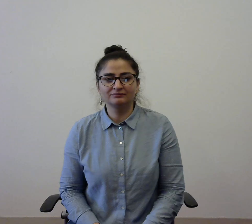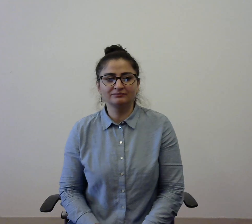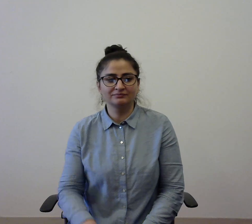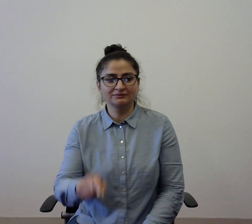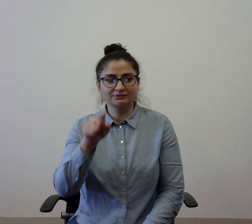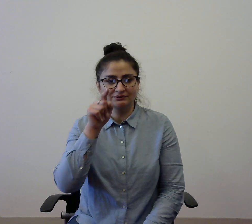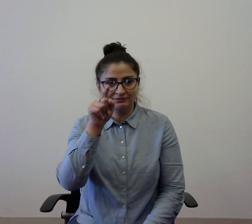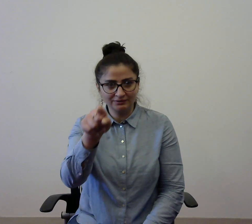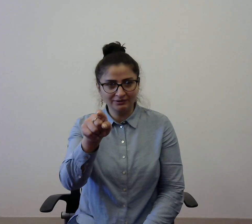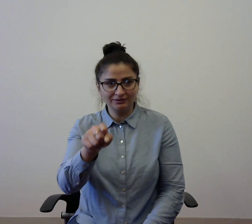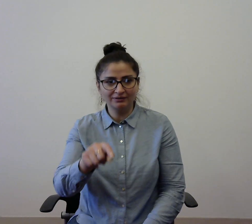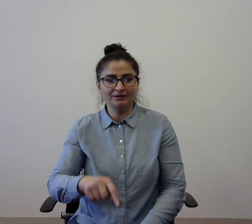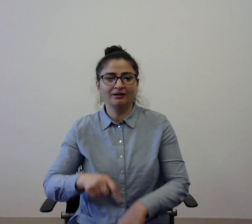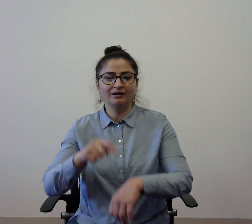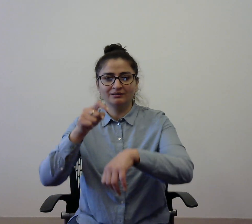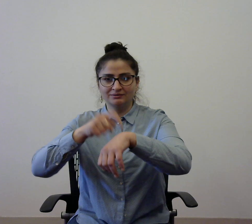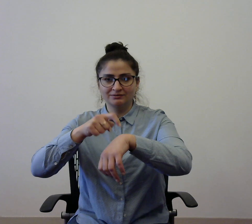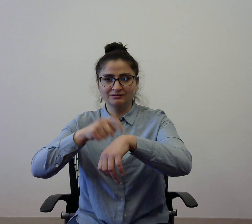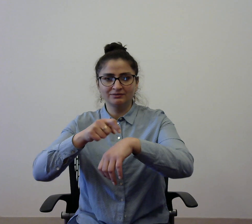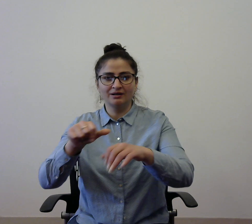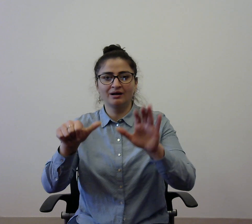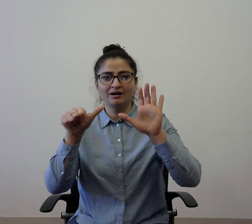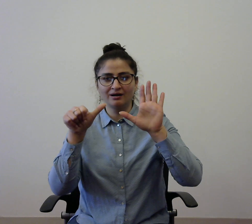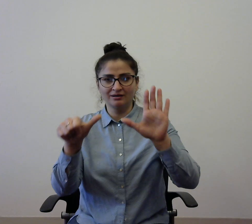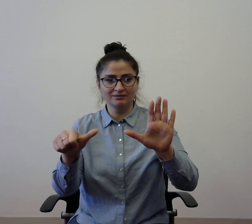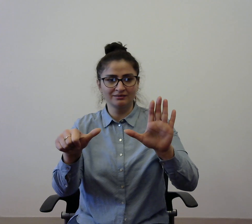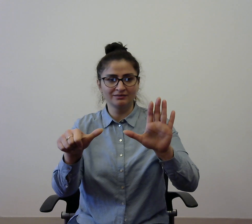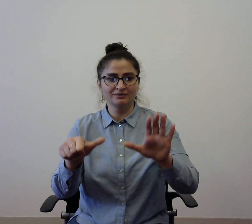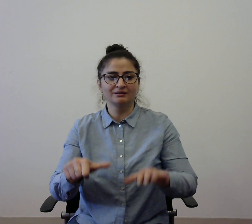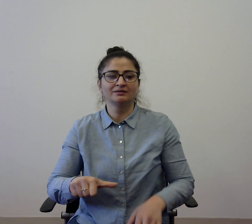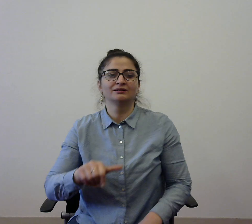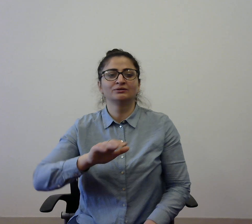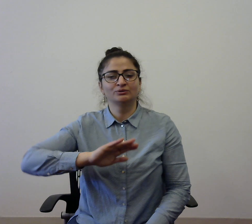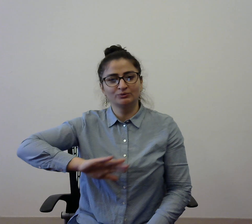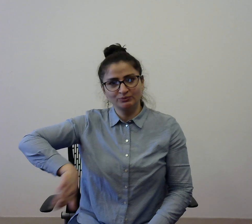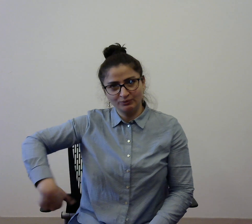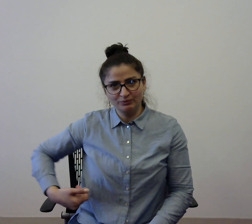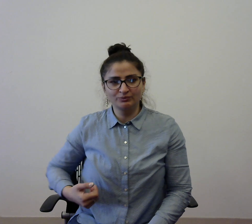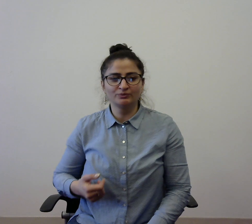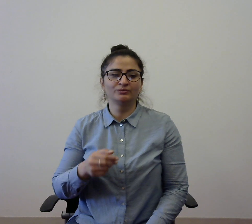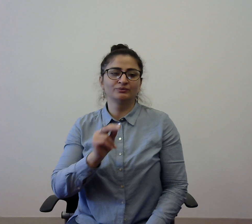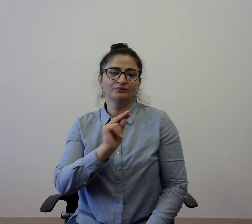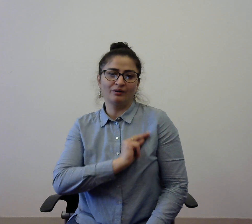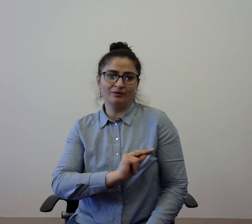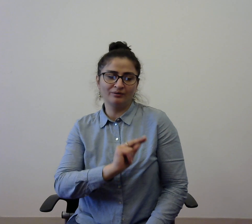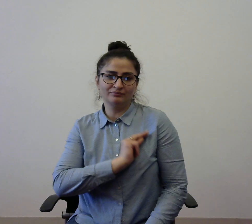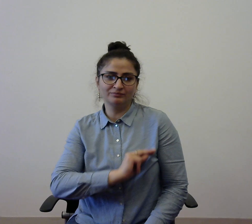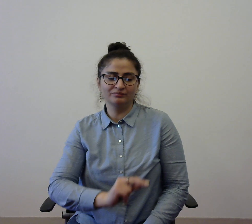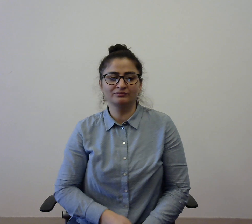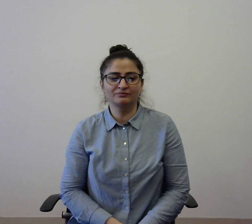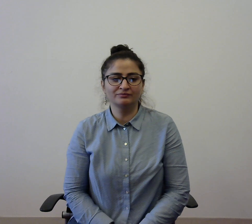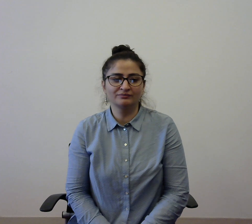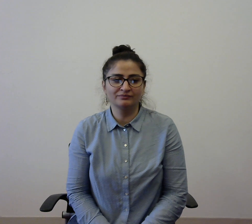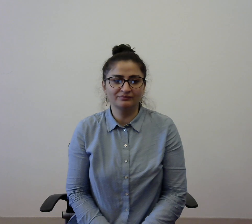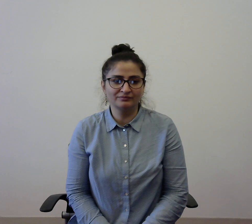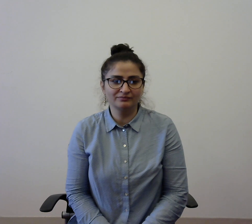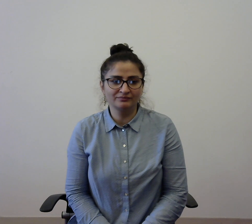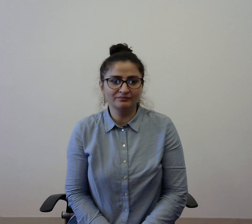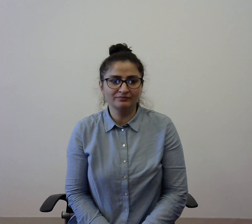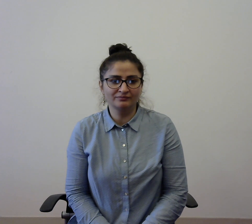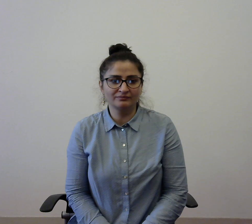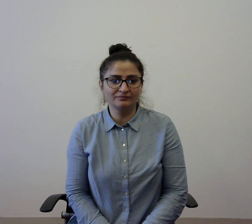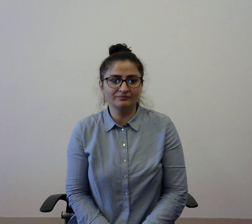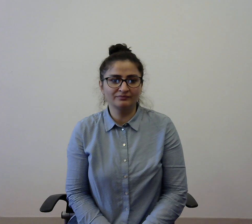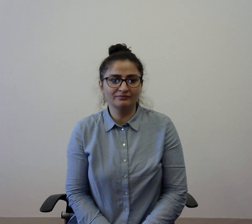Siz saat 6-dan sonra işləyirsiz?